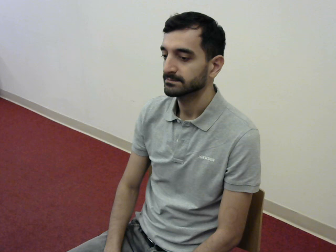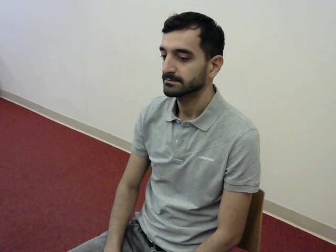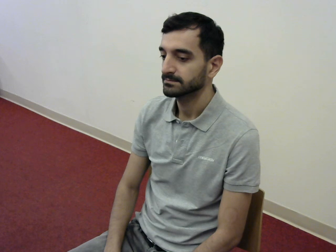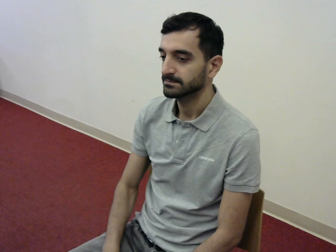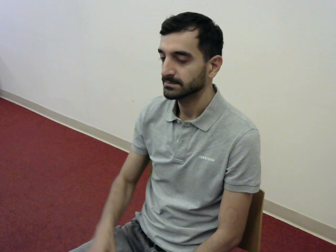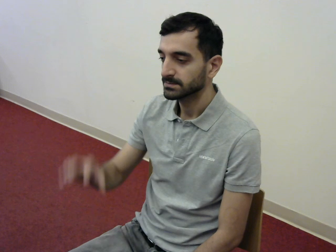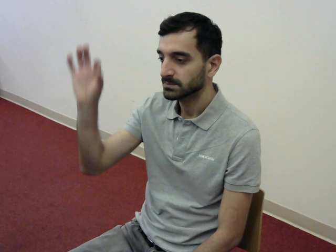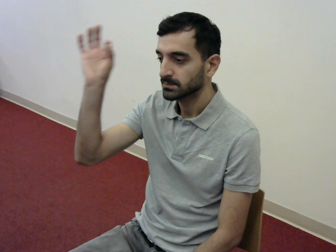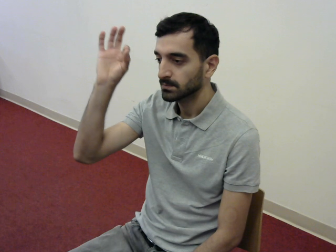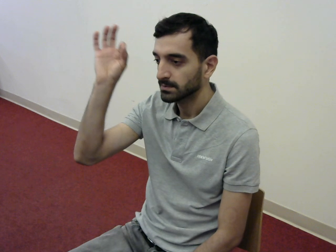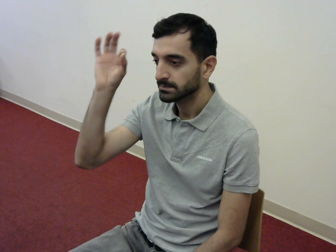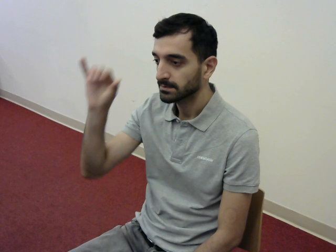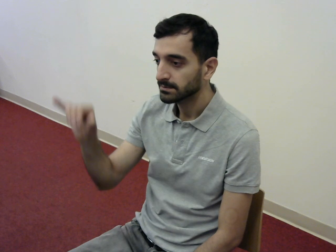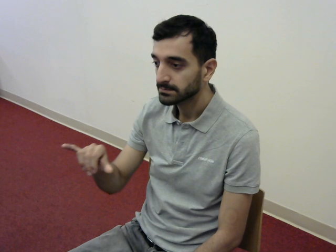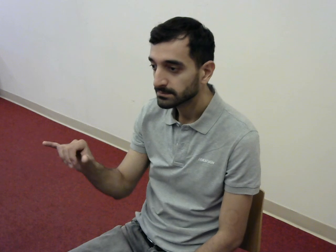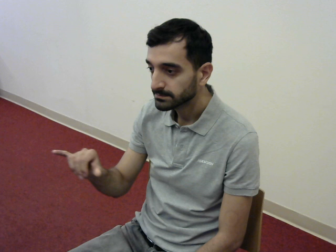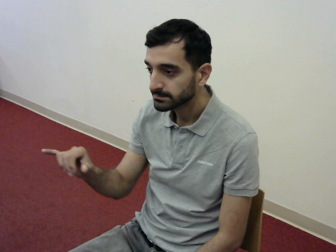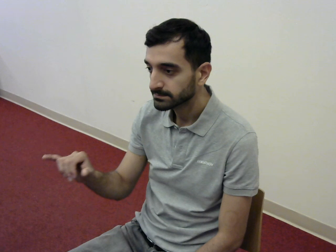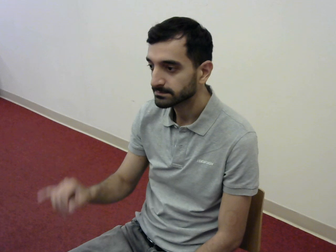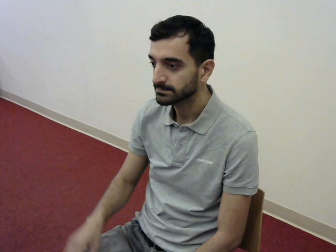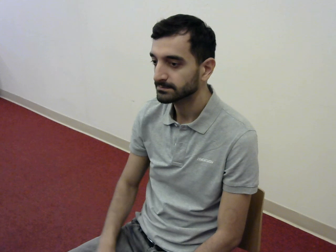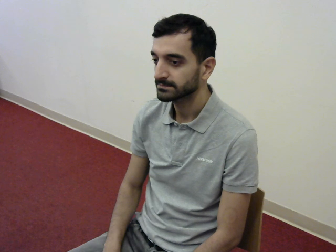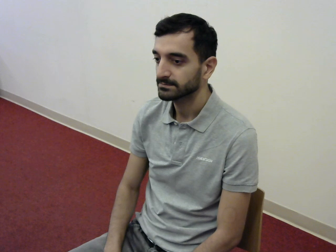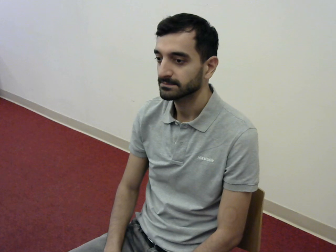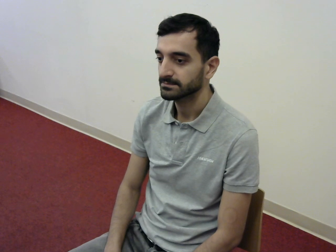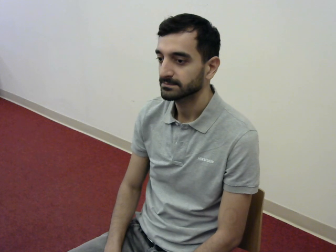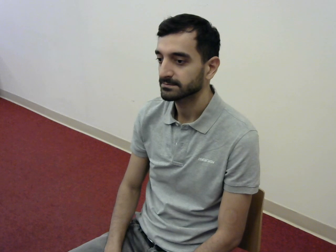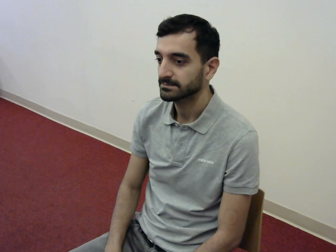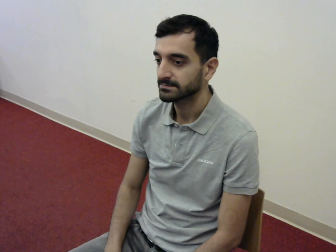Ayaqyolu hardadır?